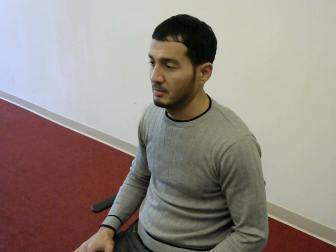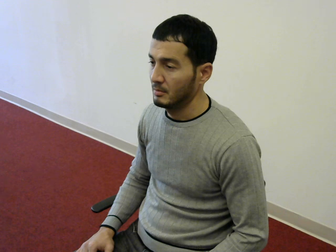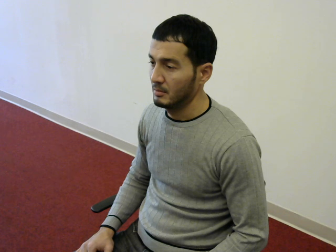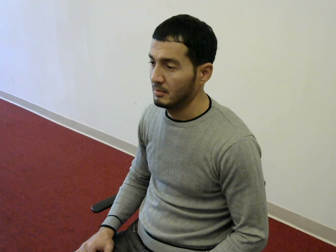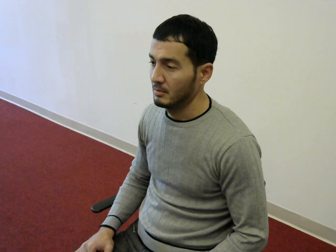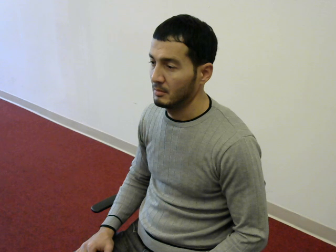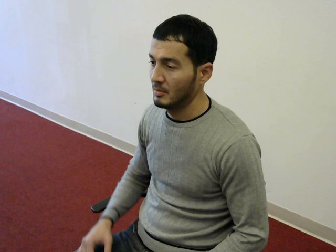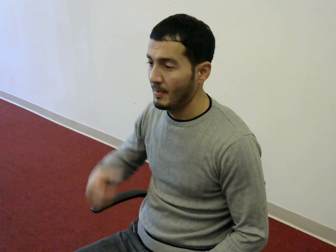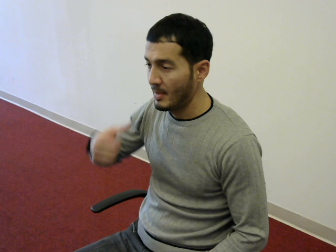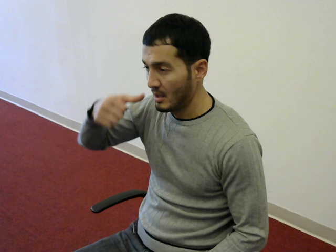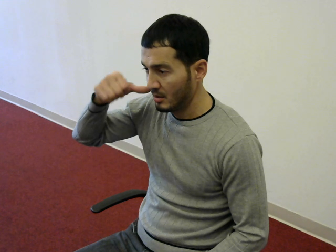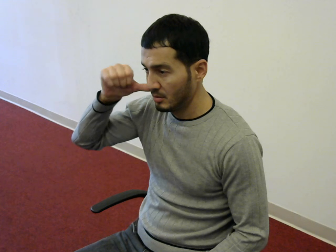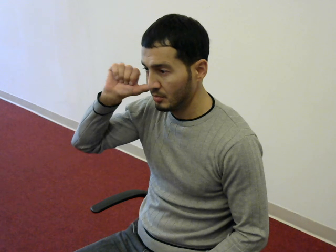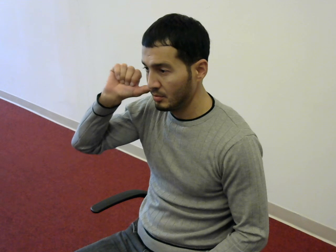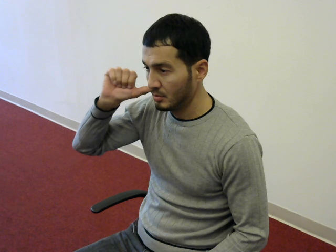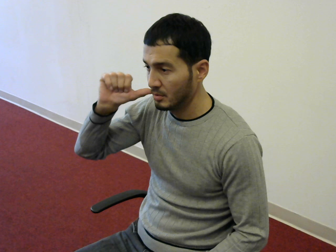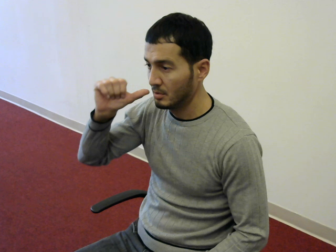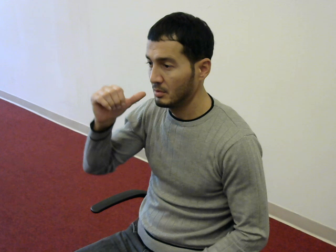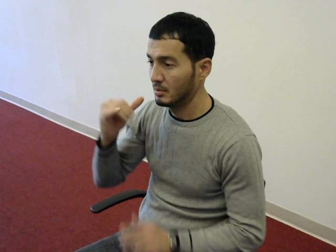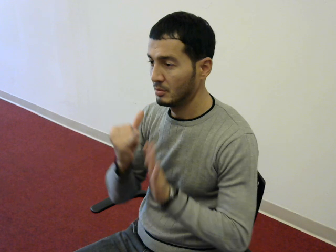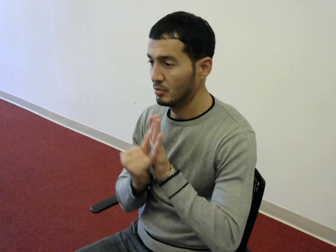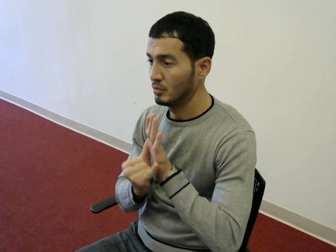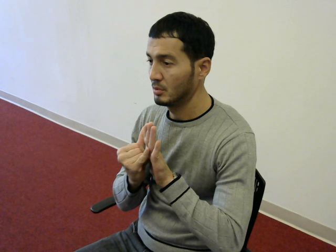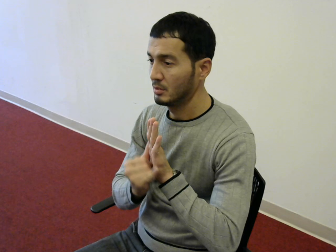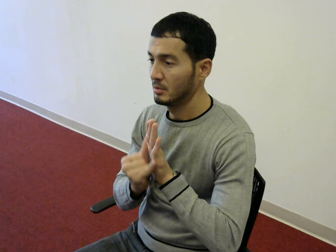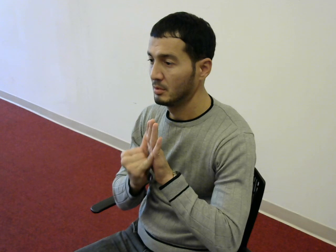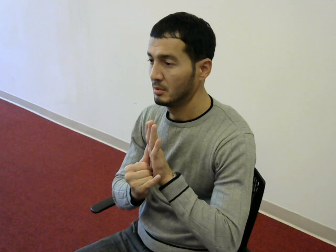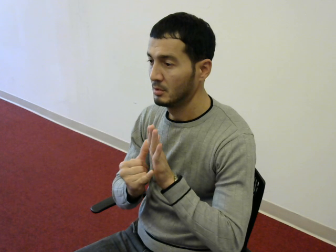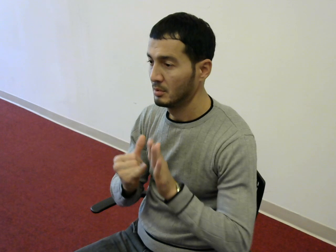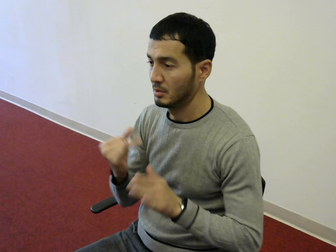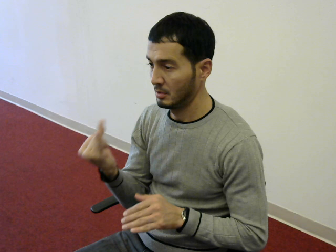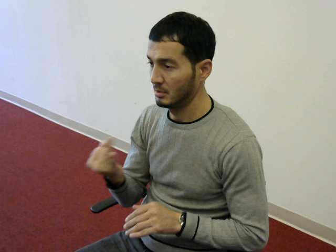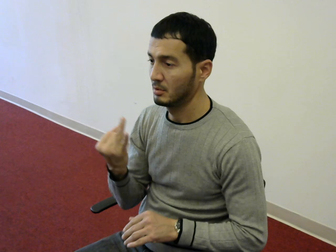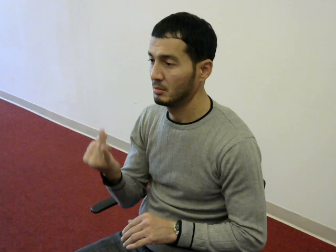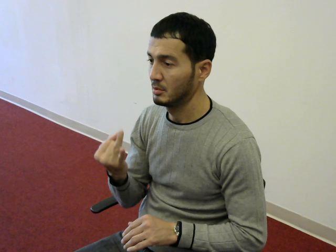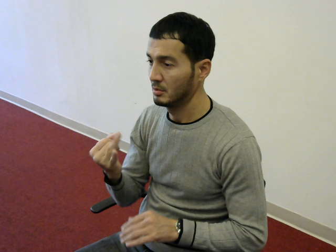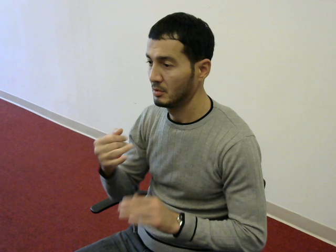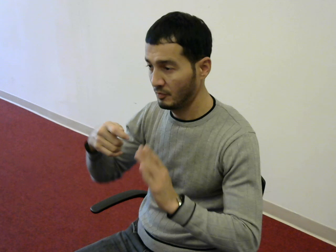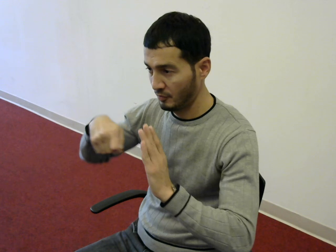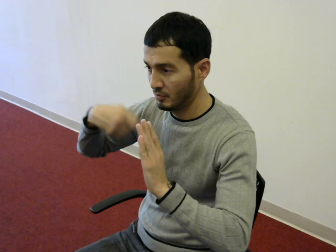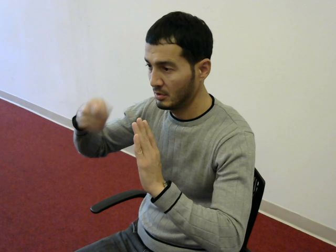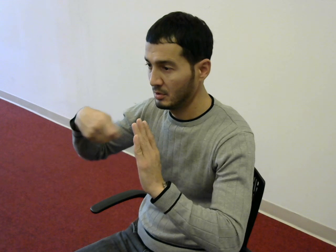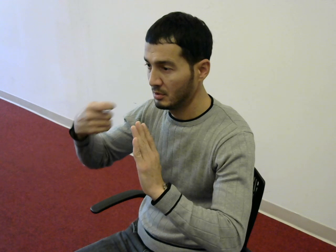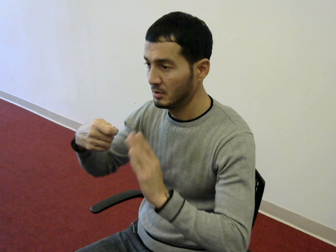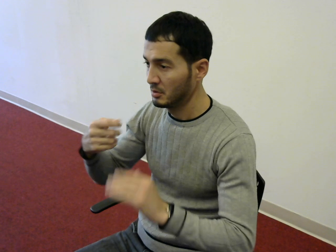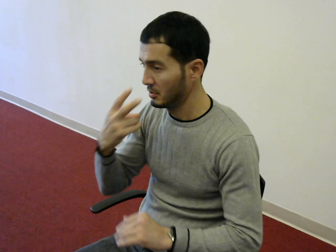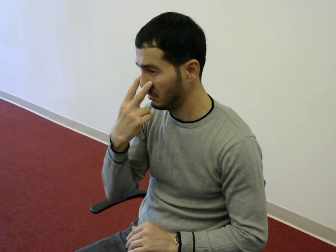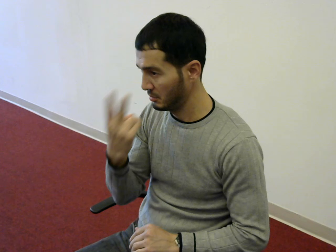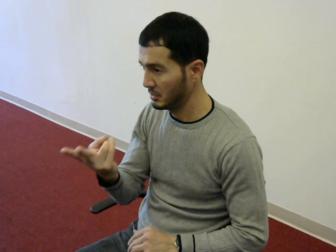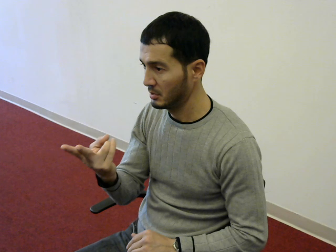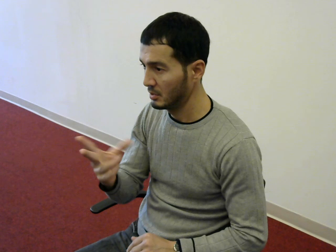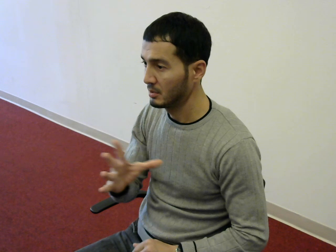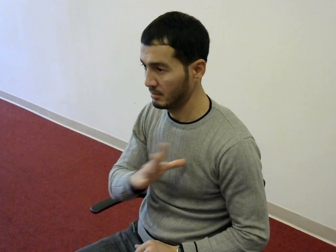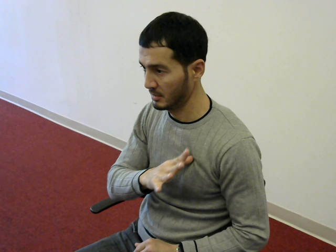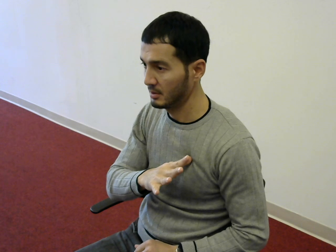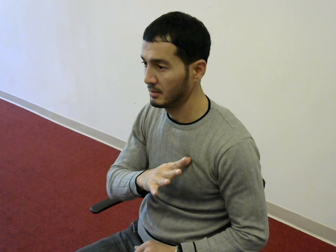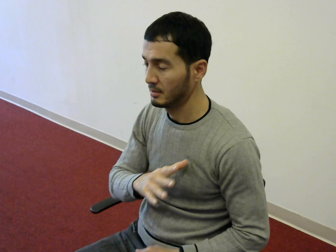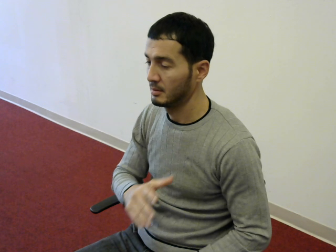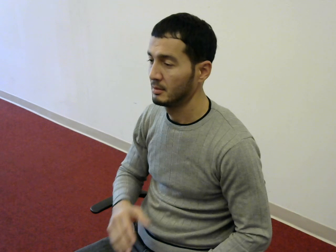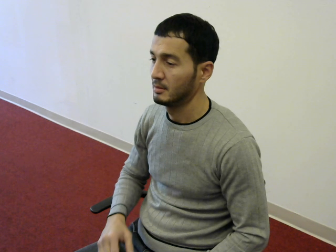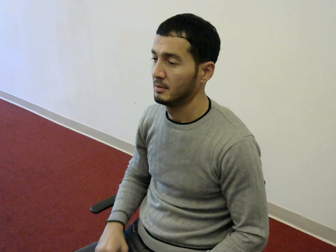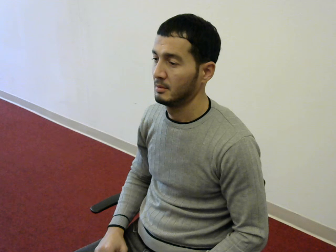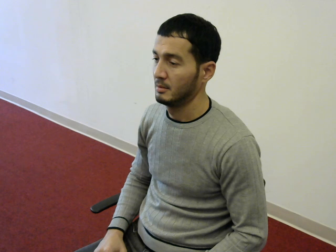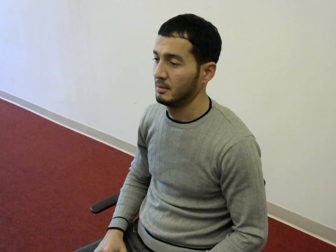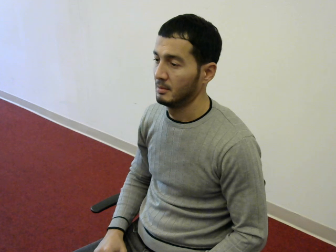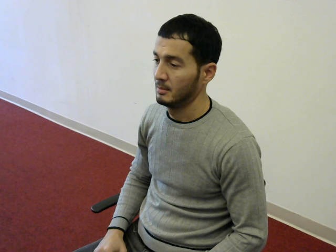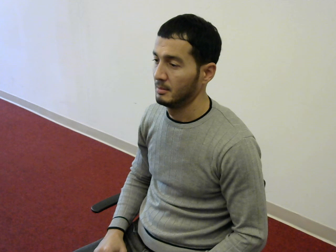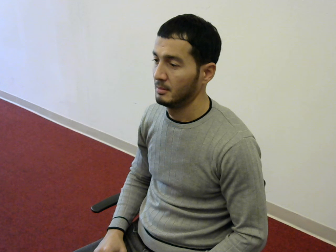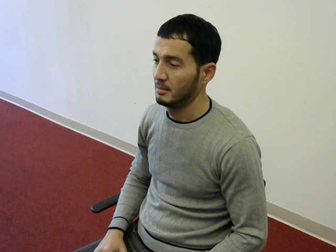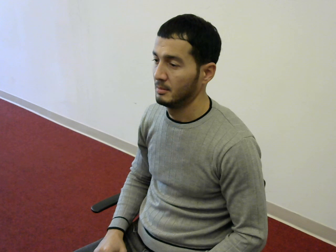Dünən YouTube da maraqlı videoya baxmışam